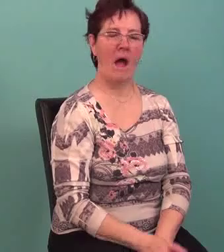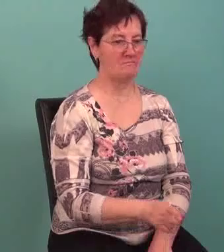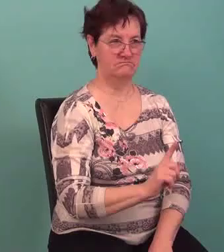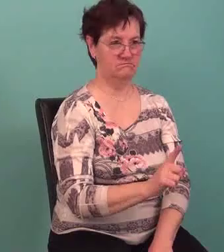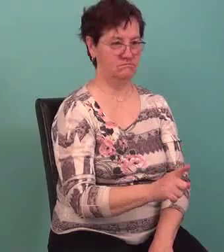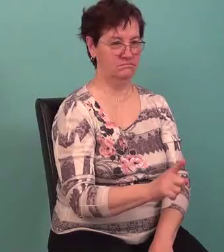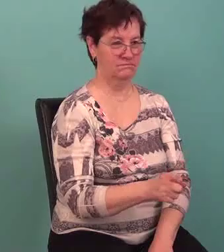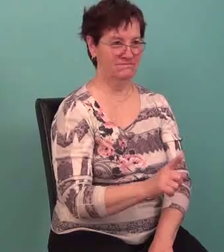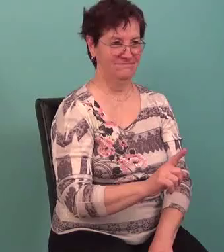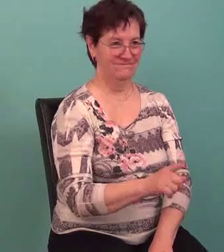Nie.